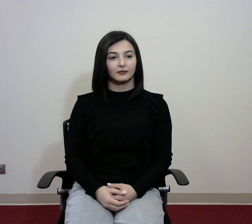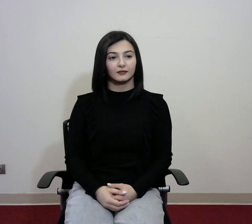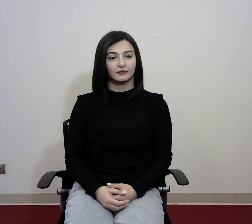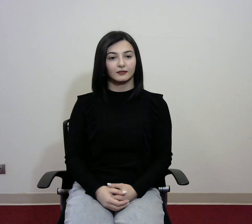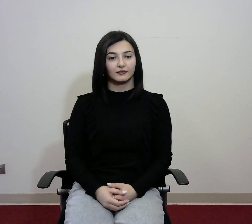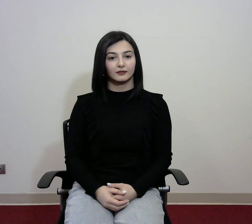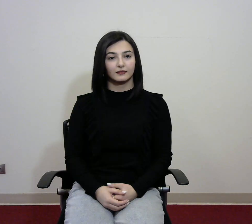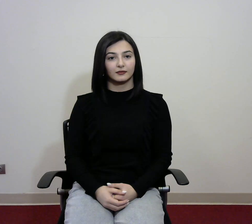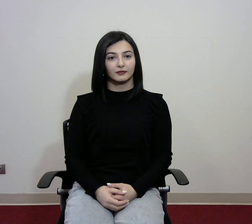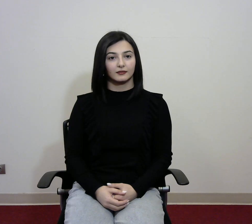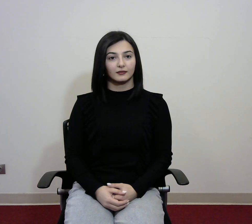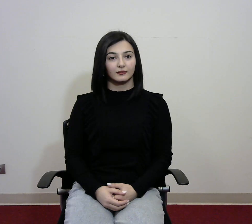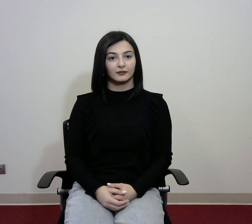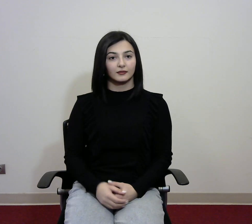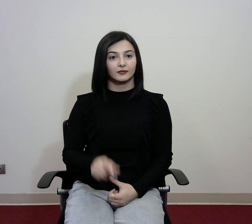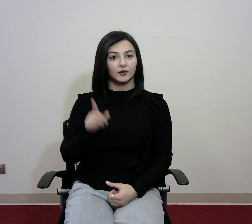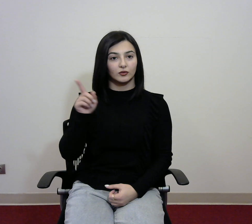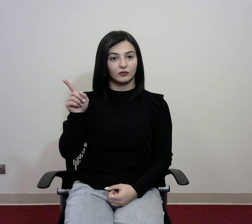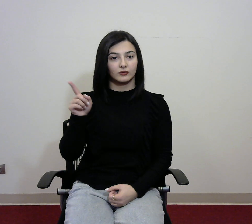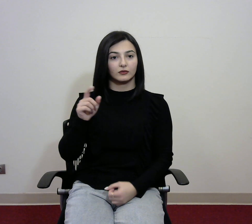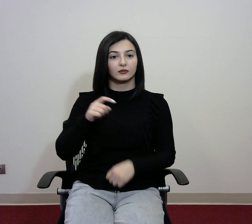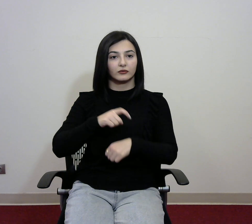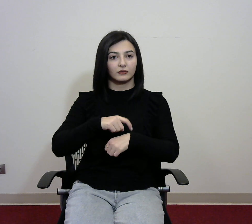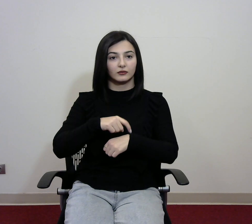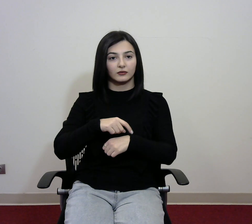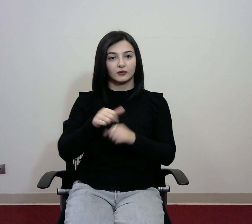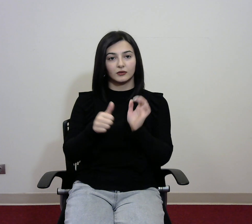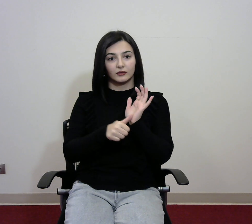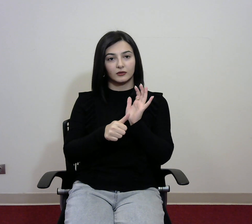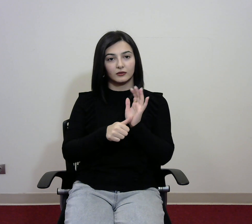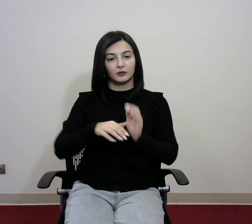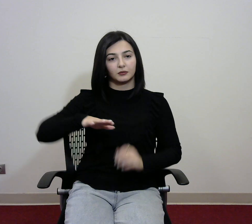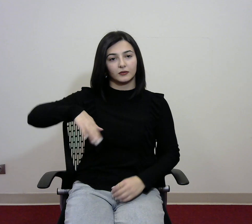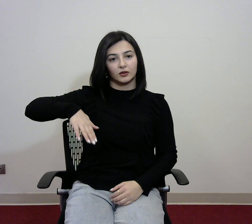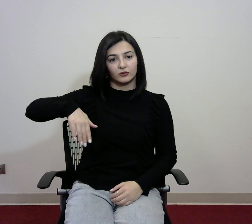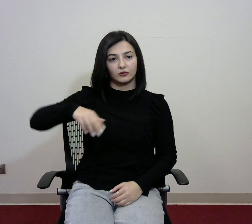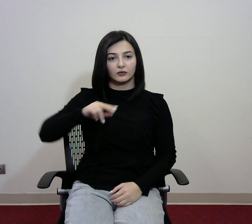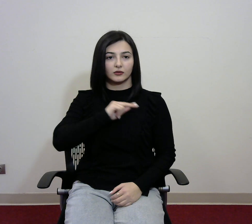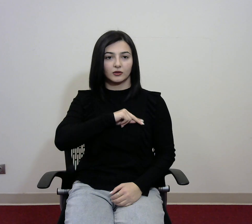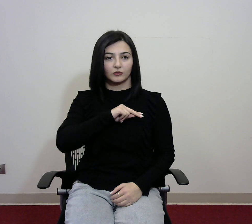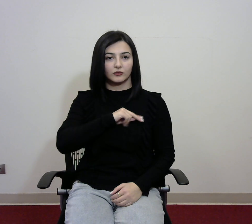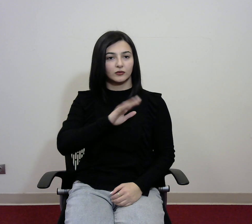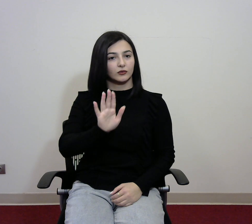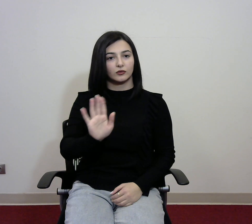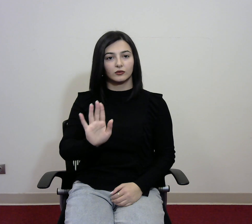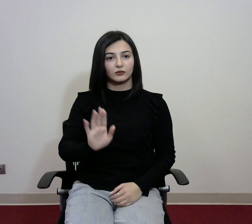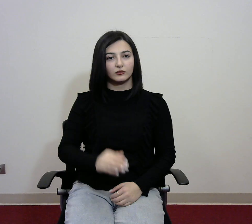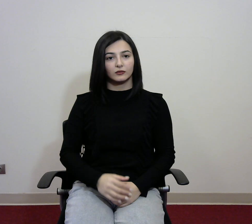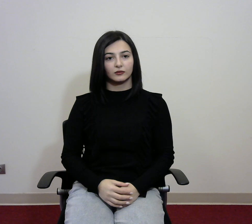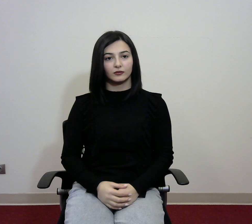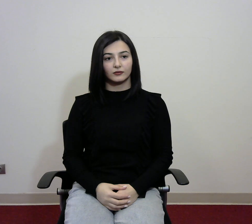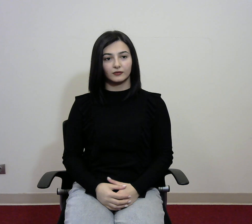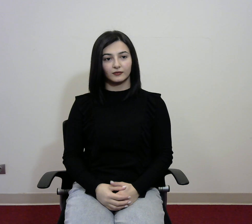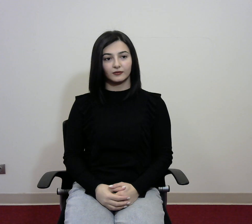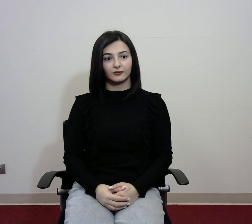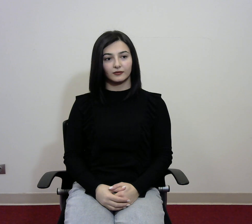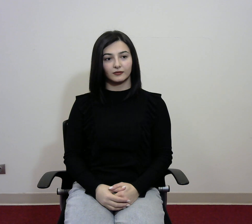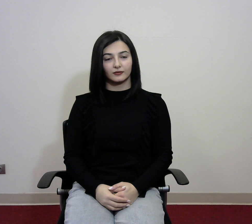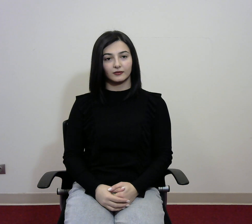O saat 6-dan sonra işləmir